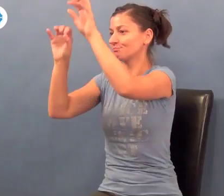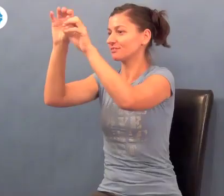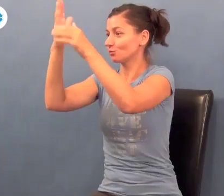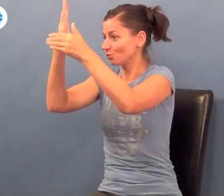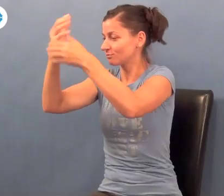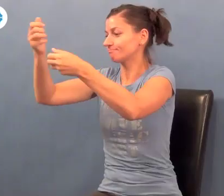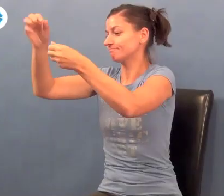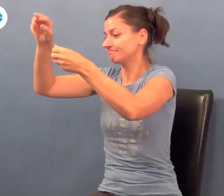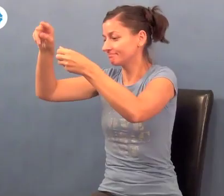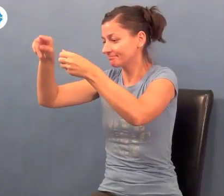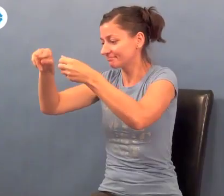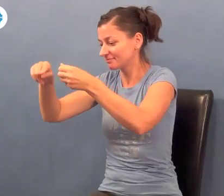Jak skończył, zszedł z drzewa.